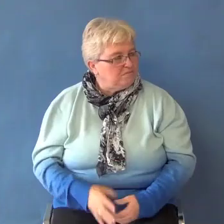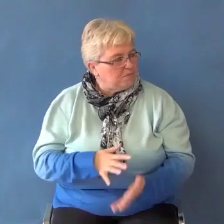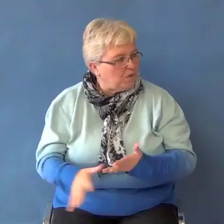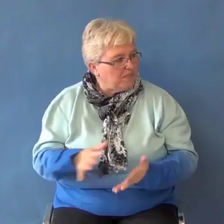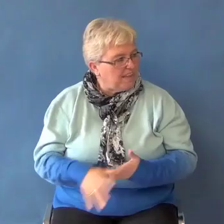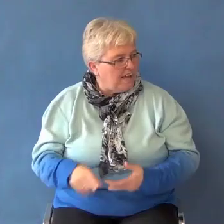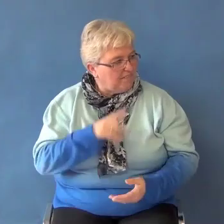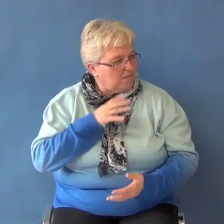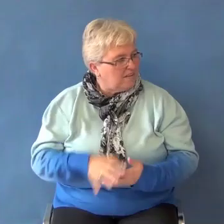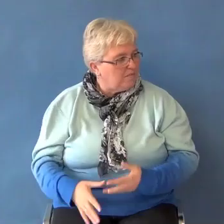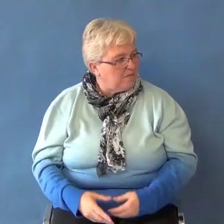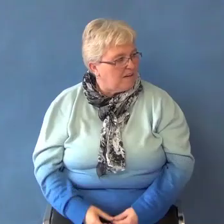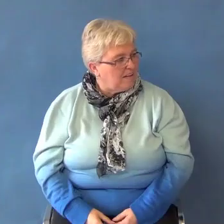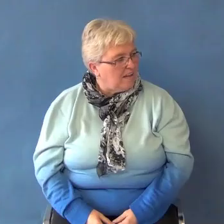Brudna woda, brudna.